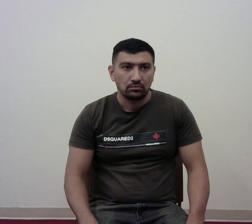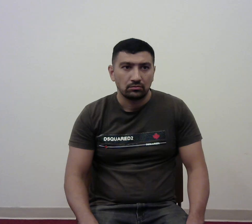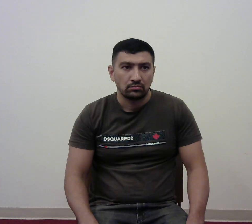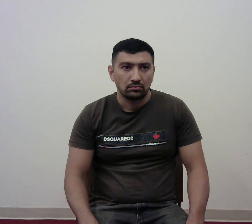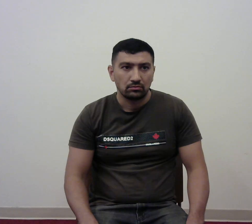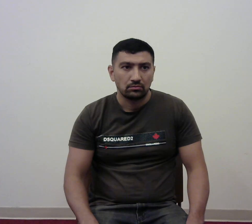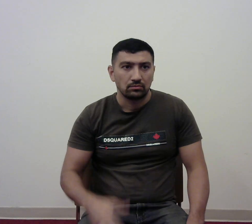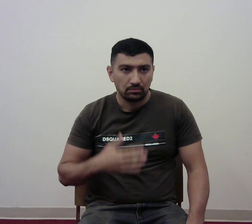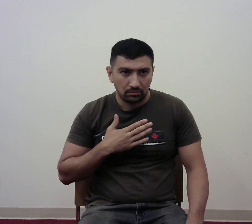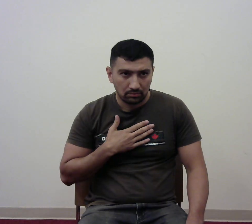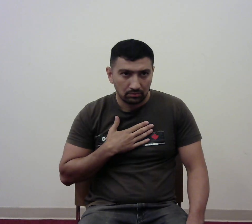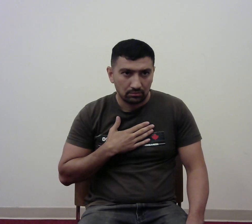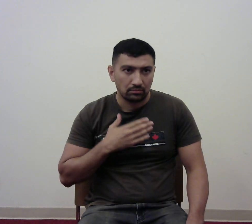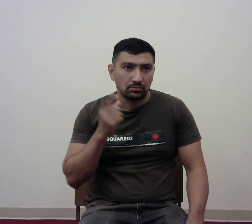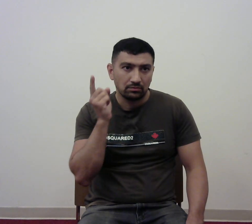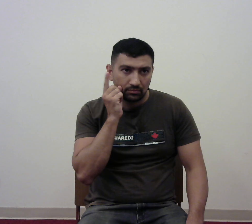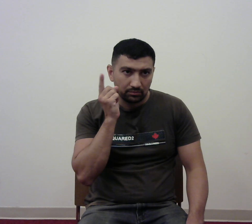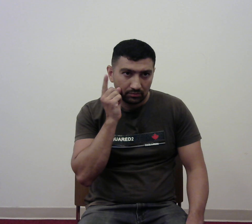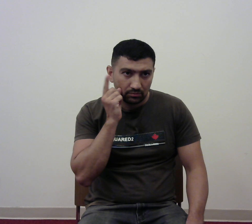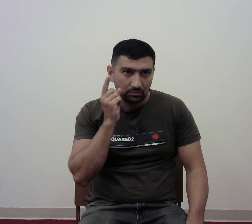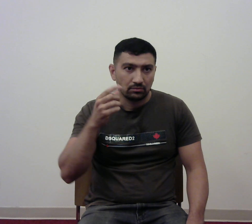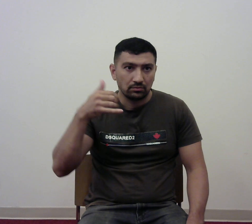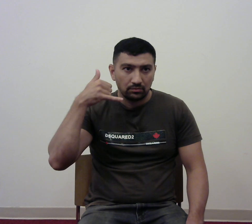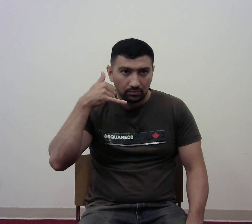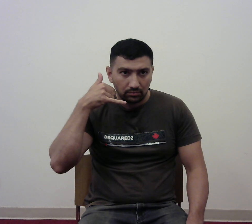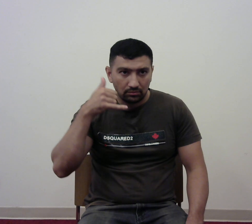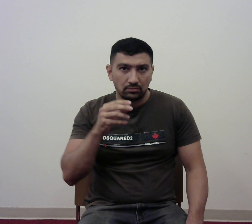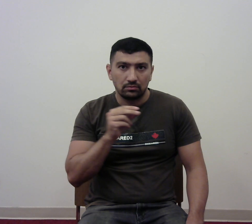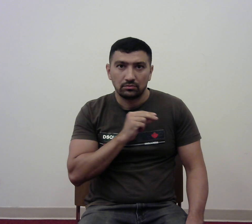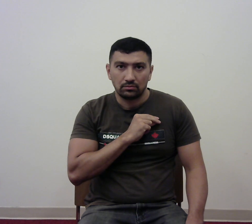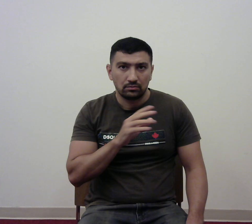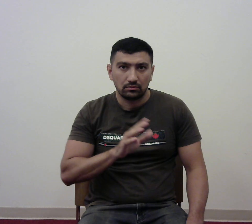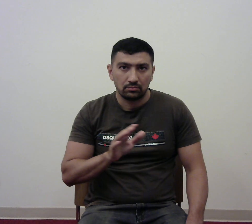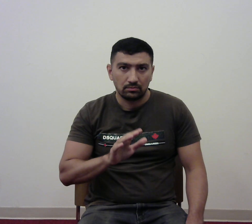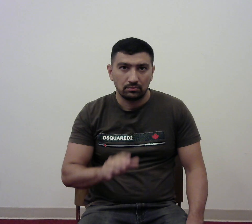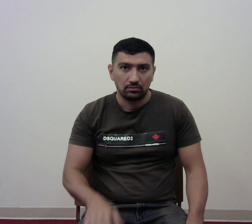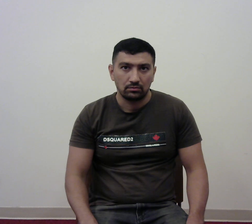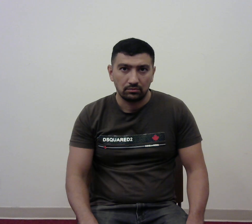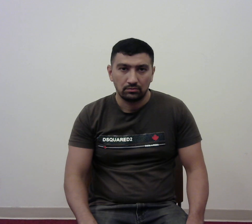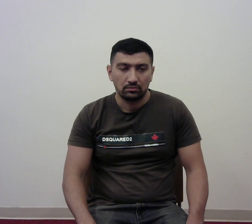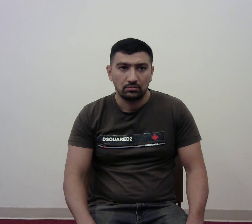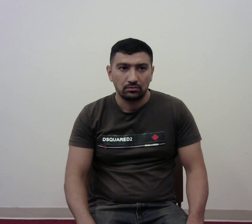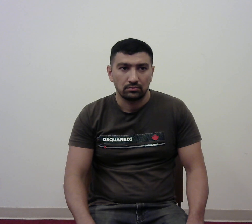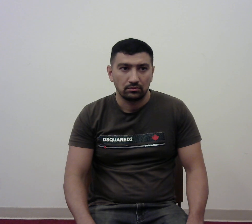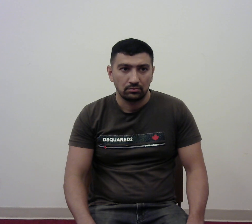Mənim mobil telefonum işləmir